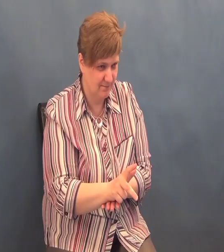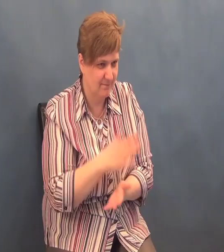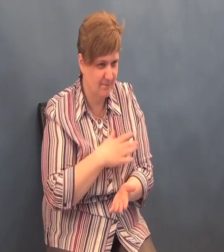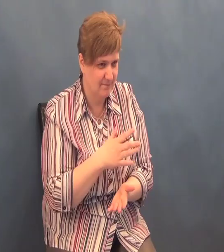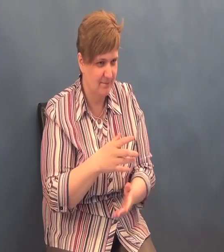Sobota.